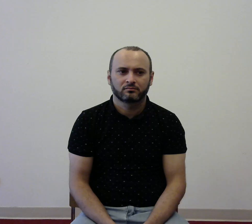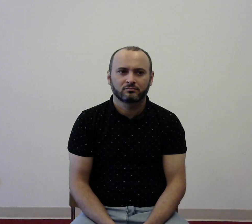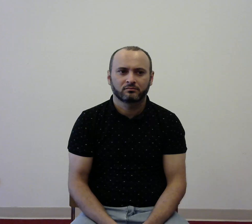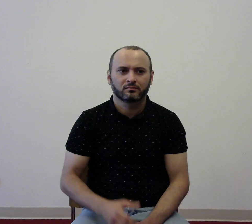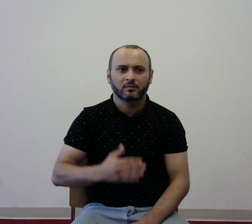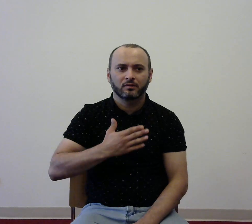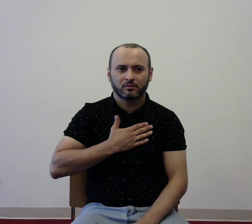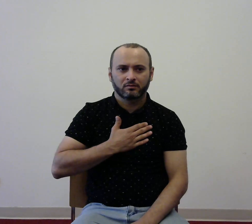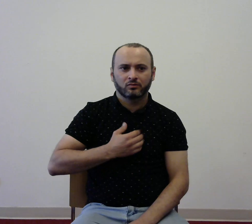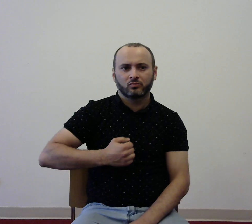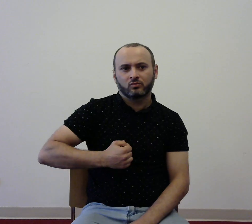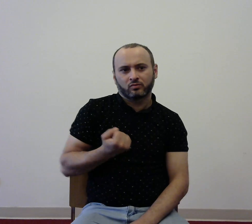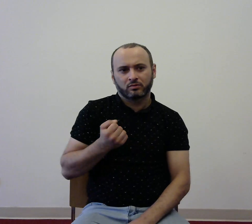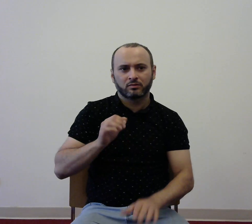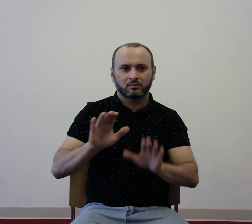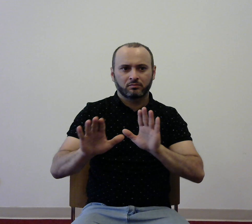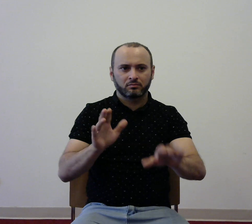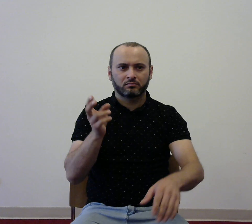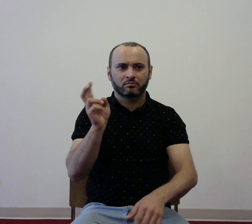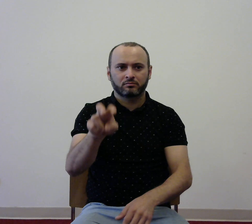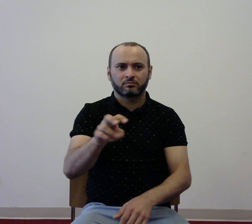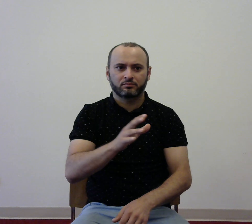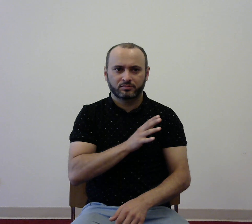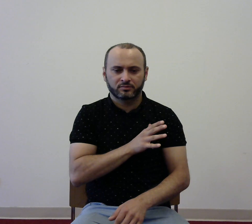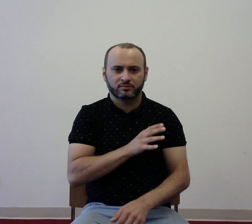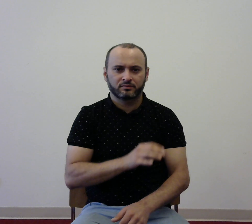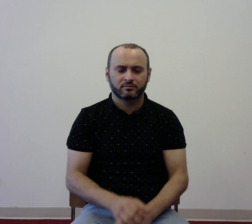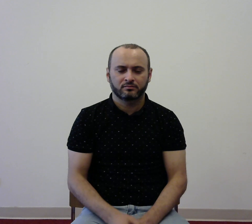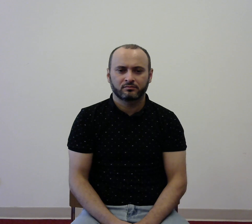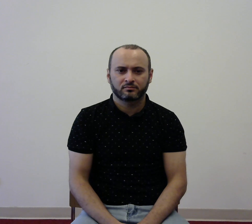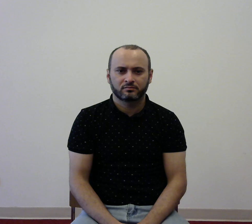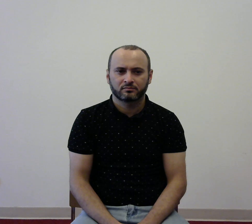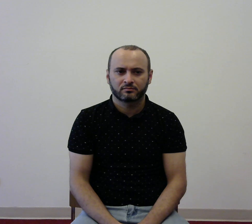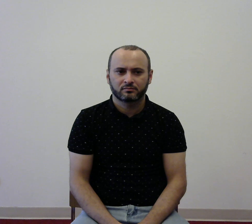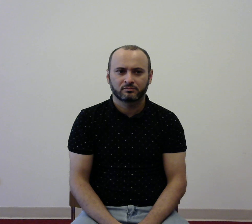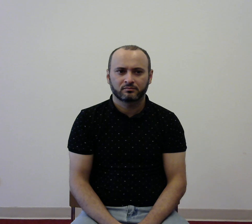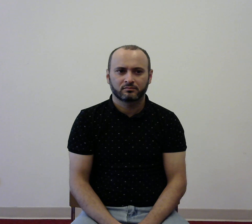Mənim dostumla sərgiyə getmişdim